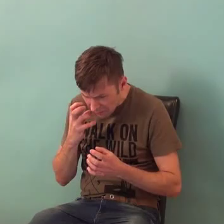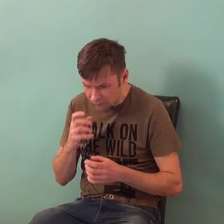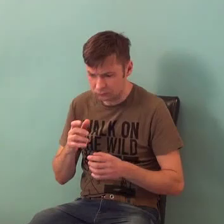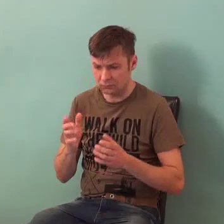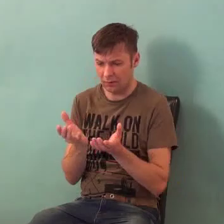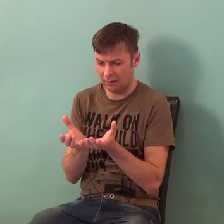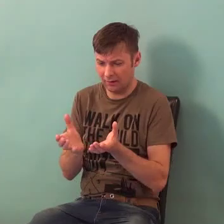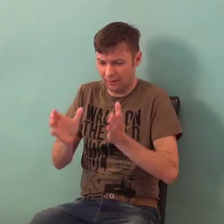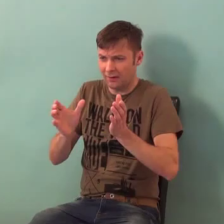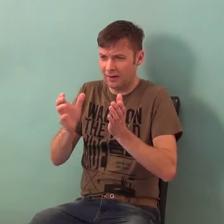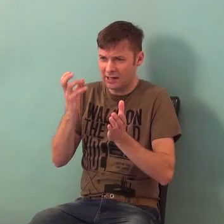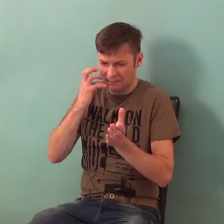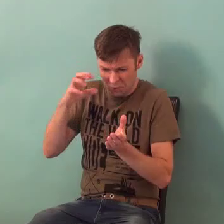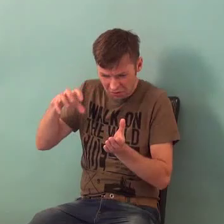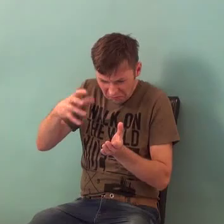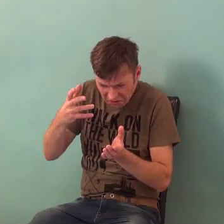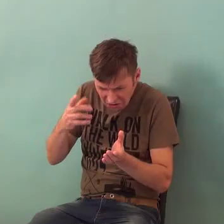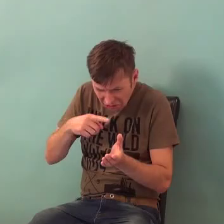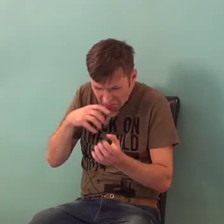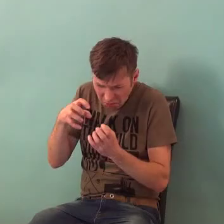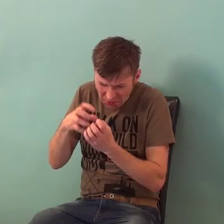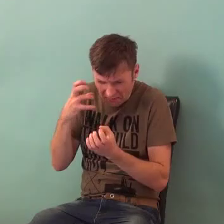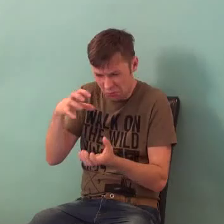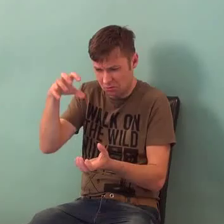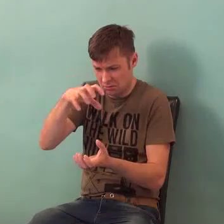Miska pełna czerwonych jabłek lub pomidorów.